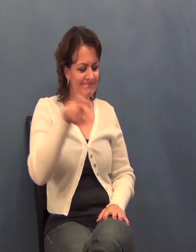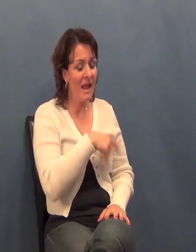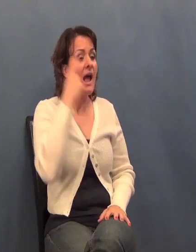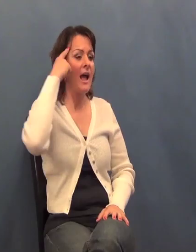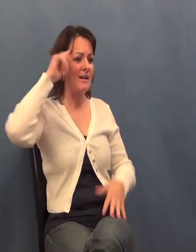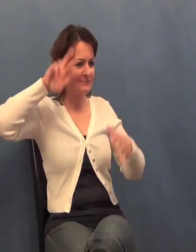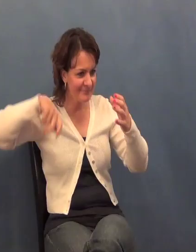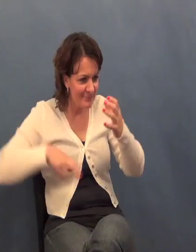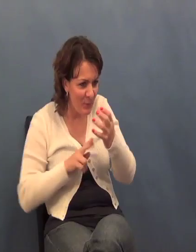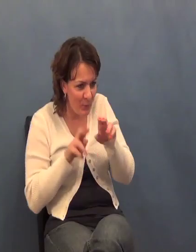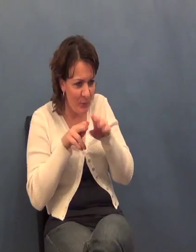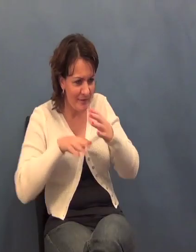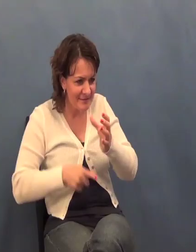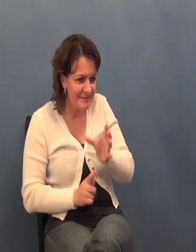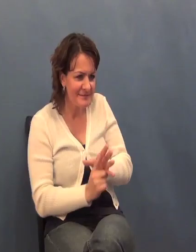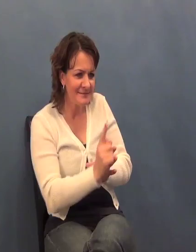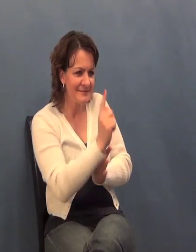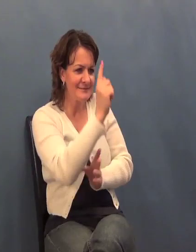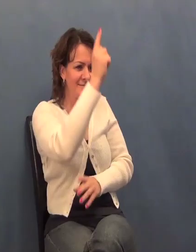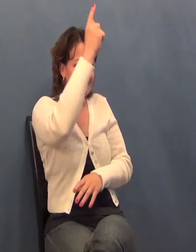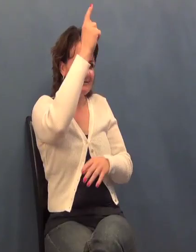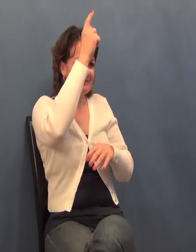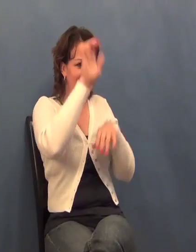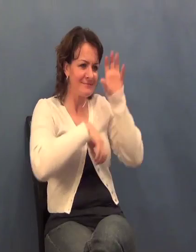Wchodzi do rury i wspina się w górę.